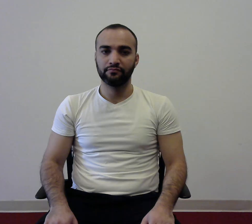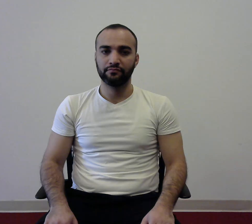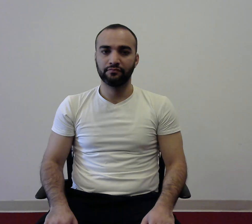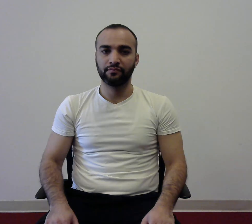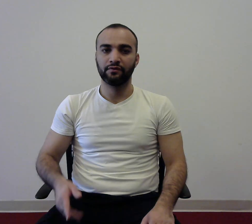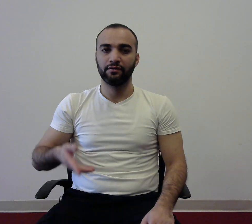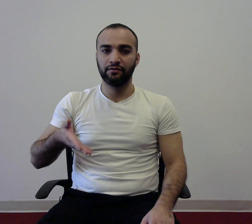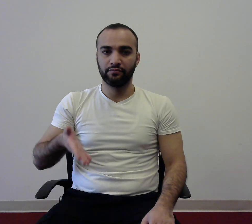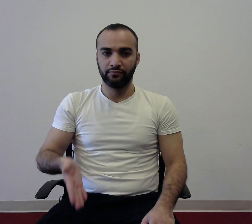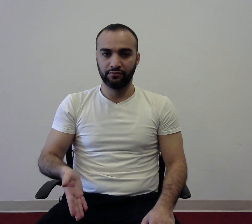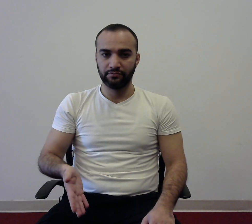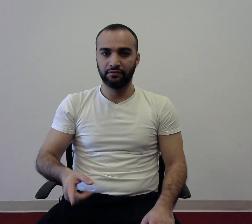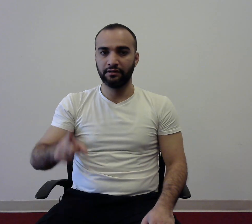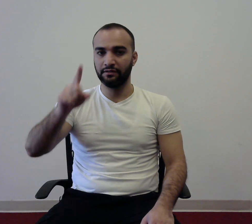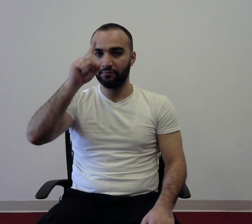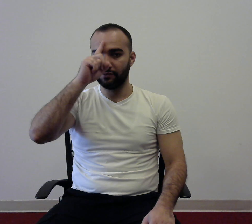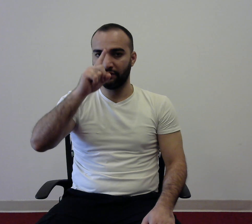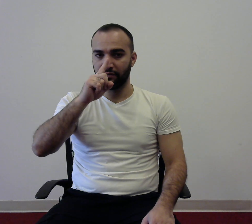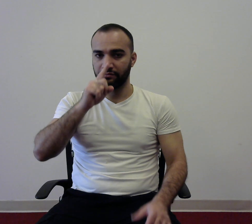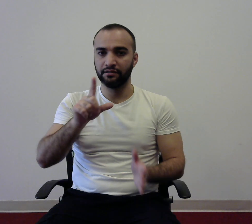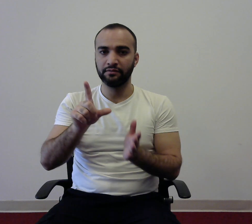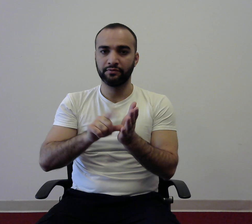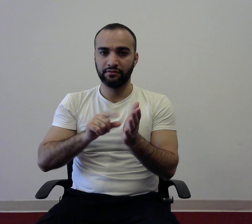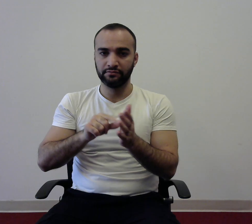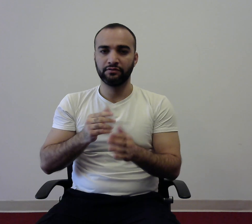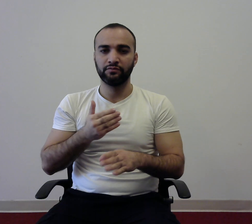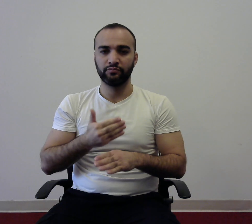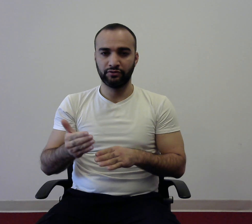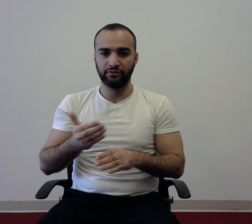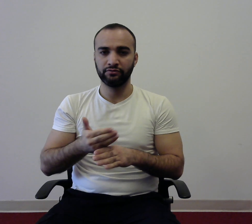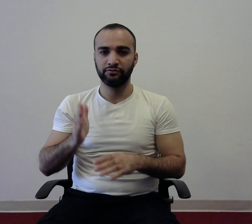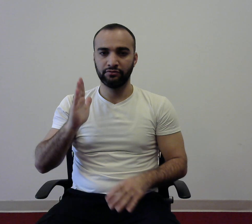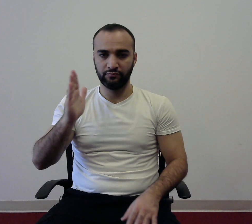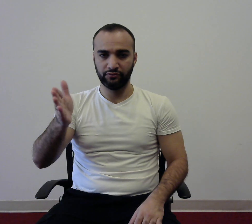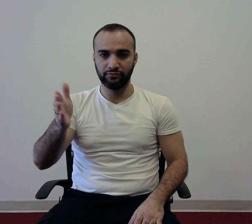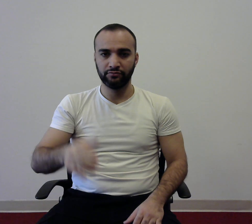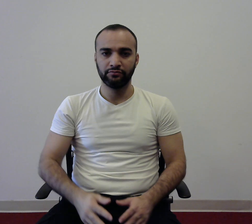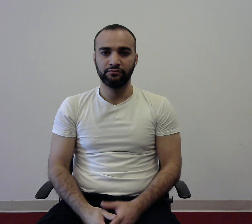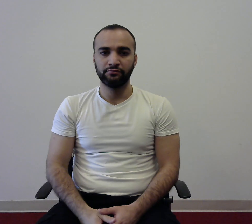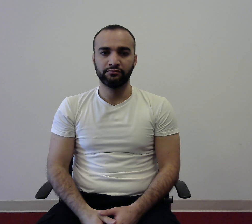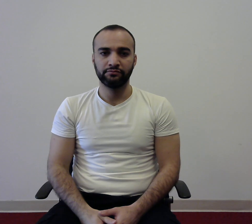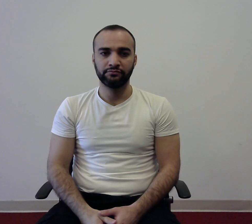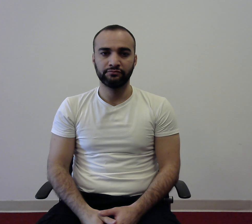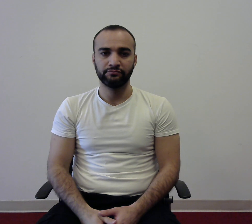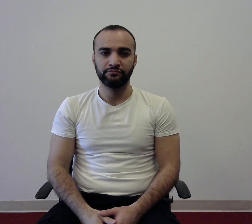Bu ay pensiyalar gecikəcək